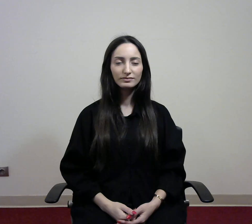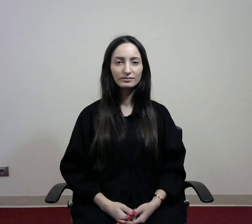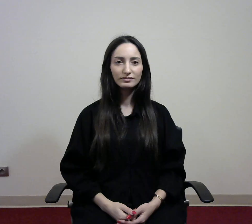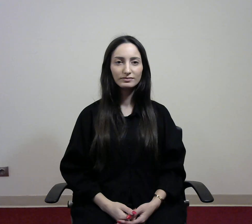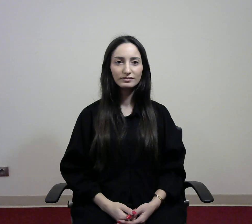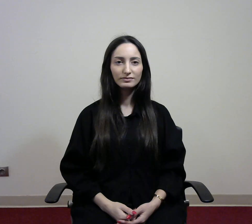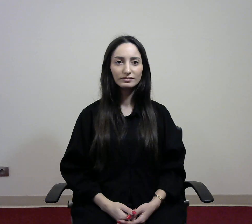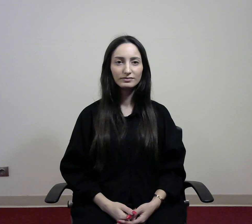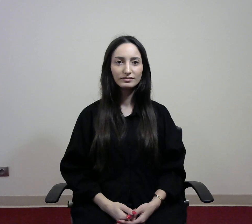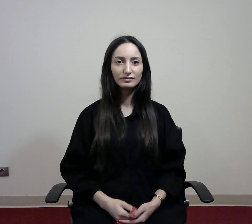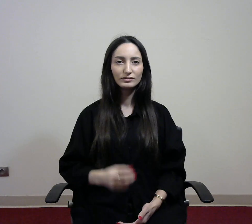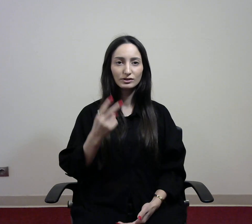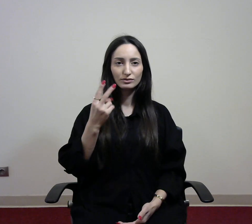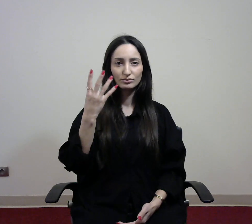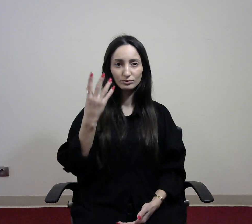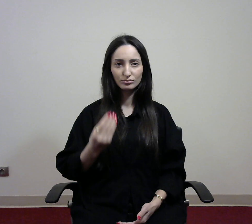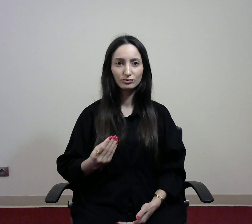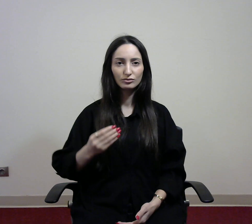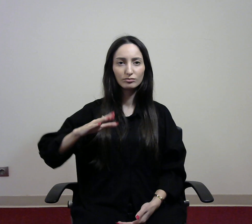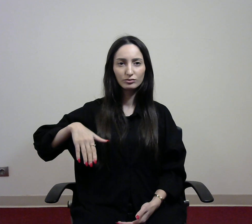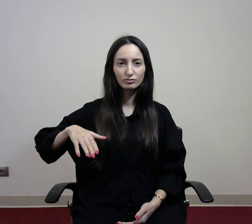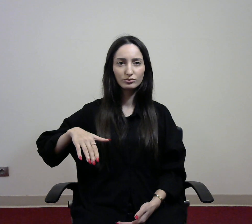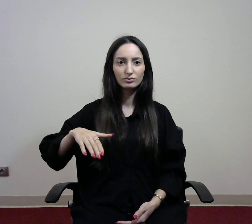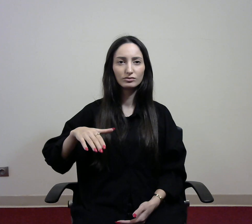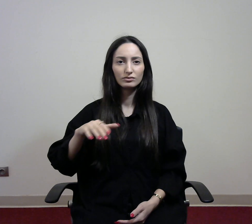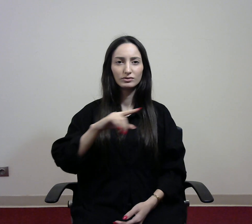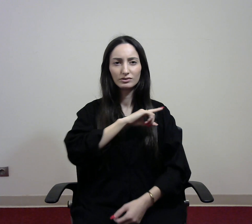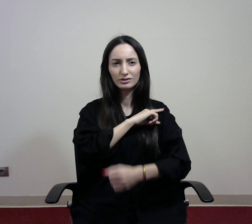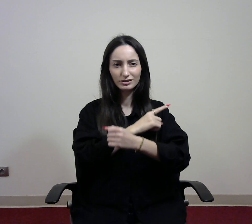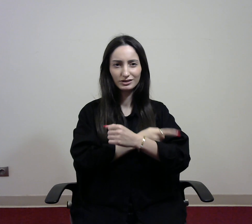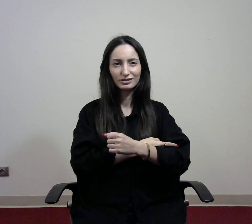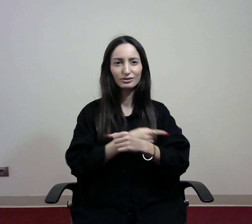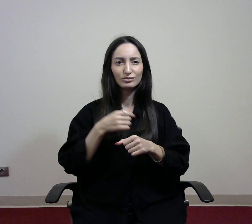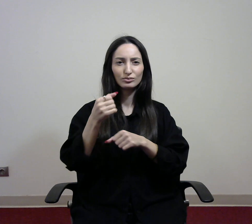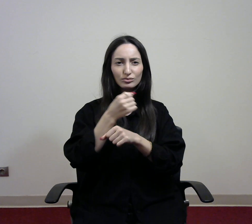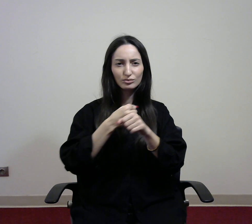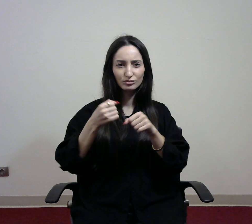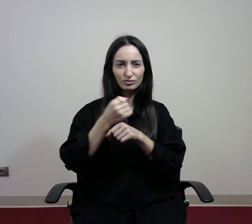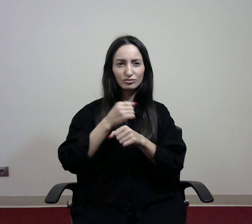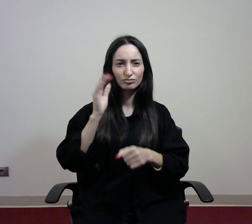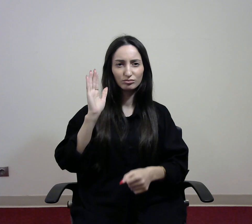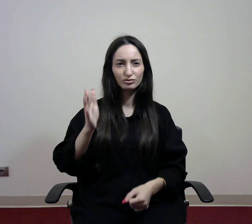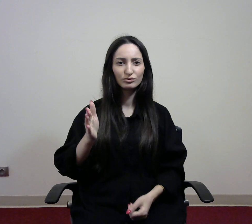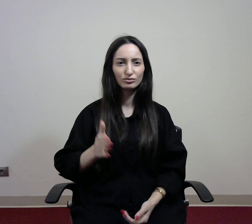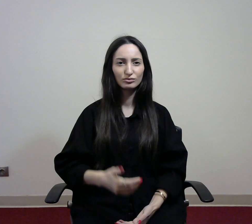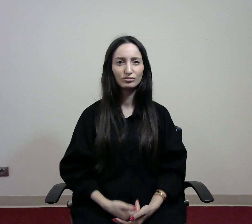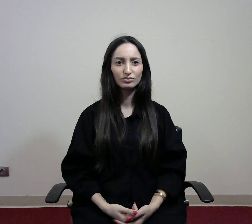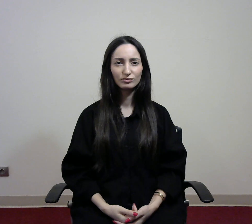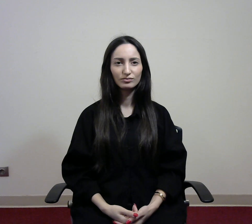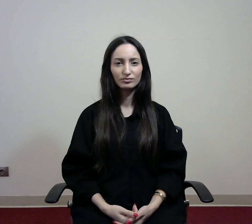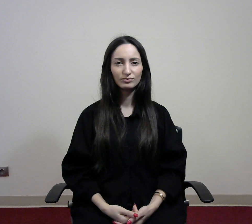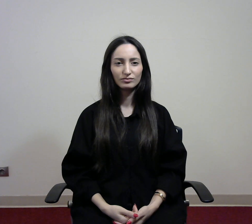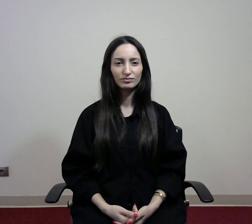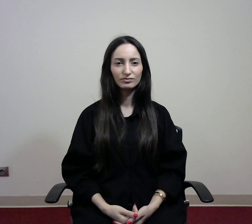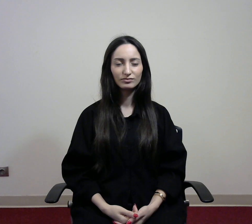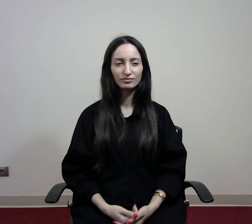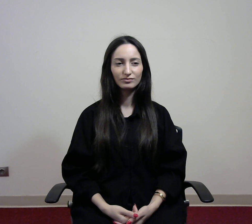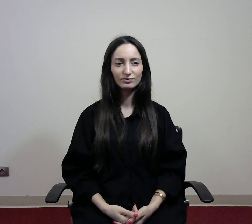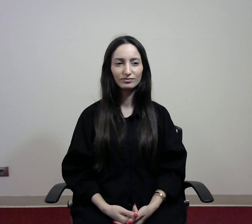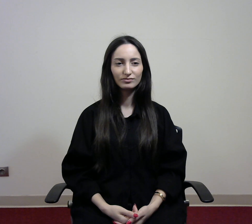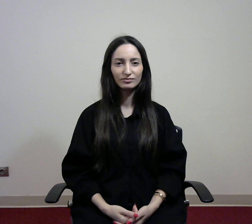İki gün sonra güclü külək olacaq